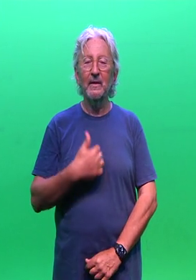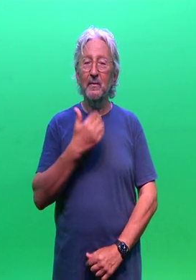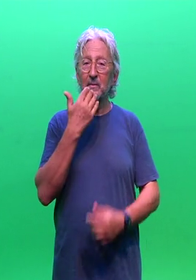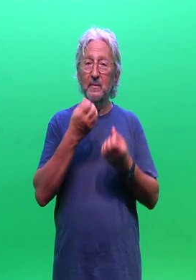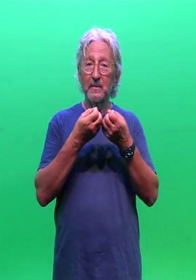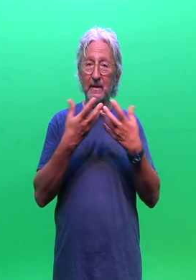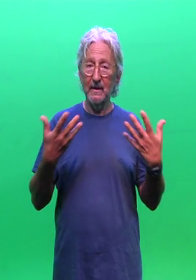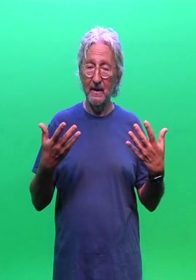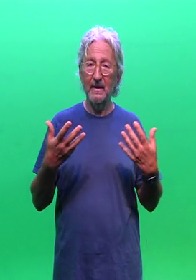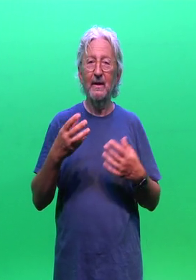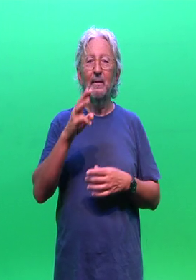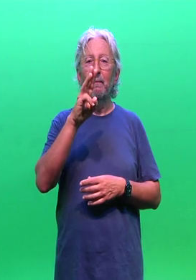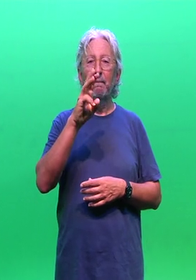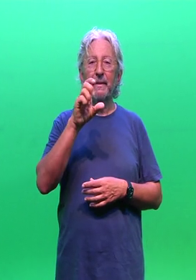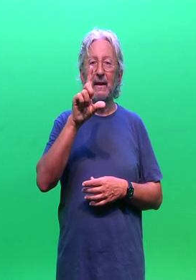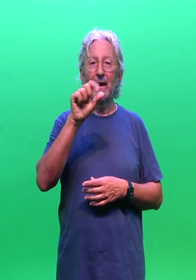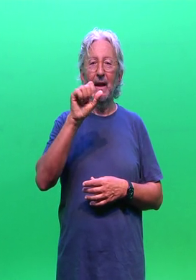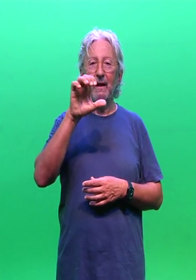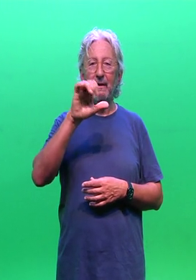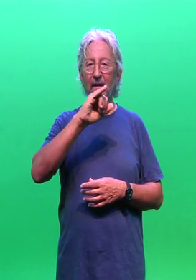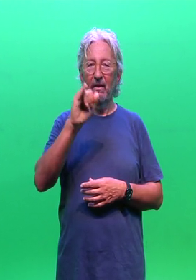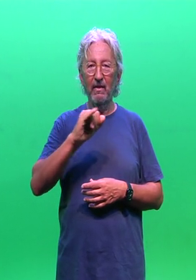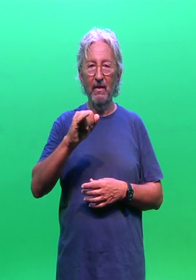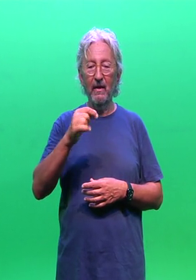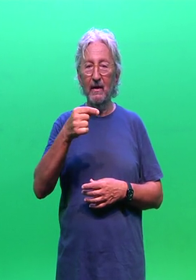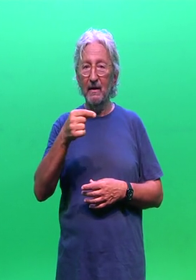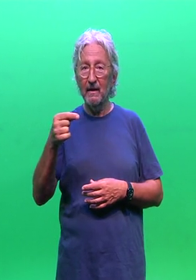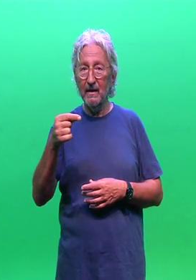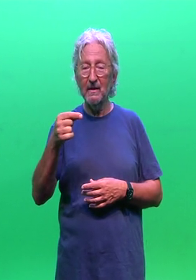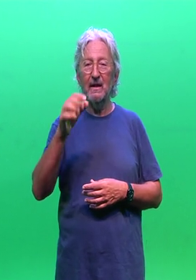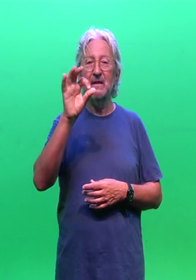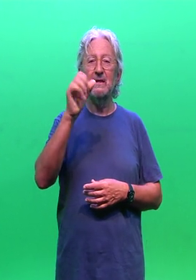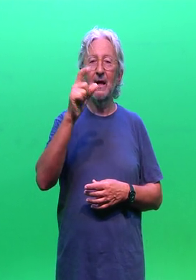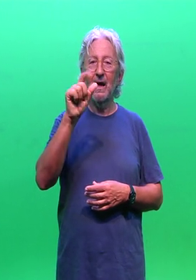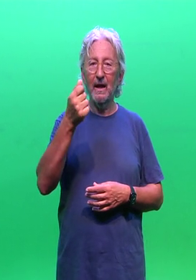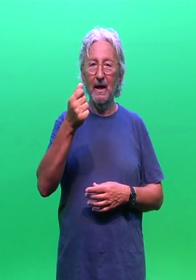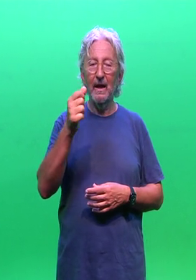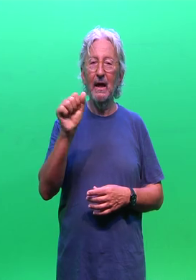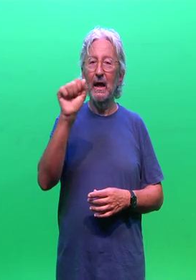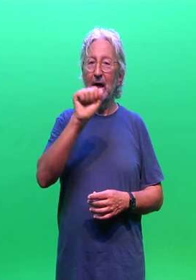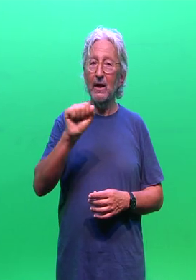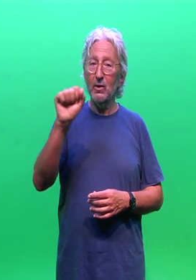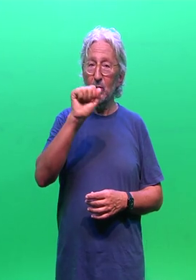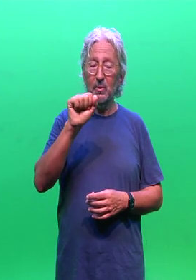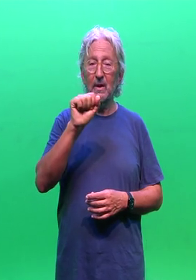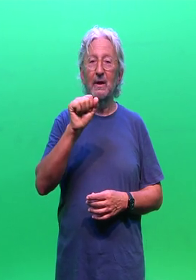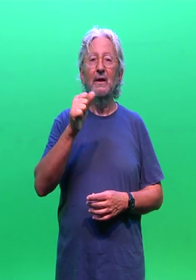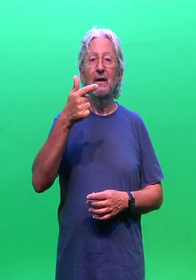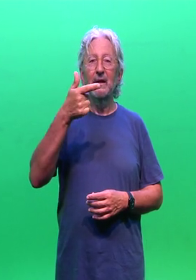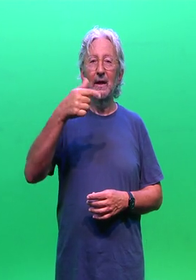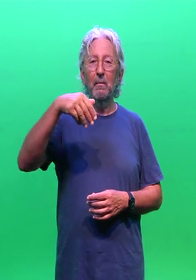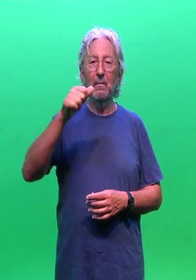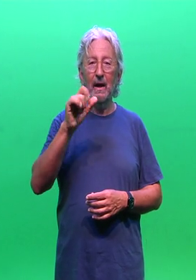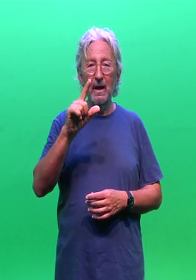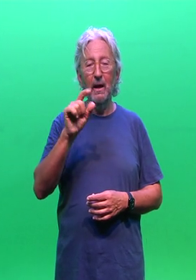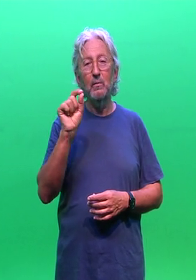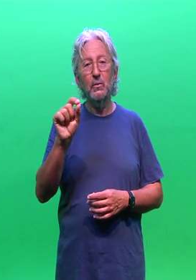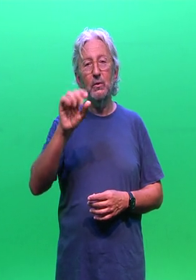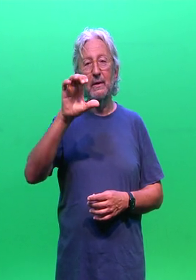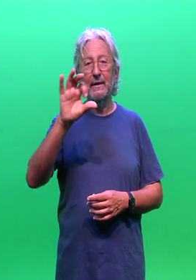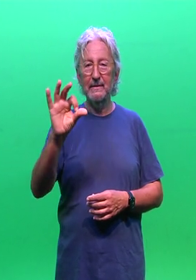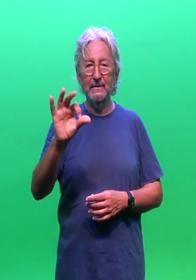El meu correu electrònic és pelaez, guió, sala, arrova gmail punt es.